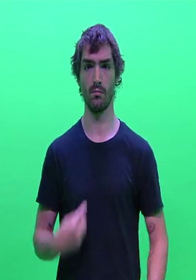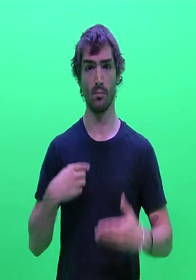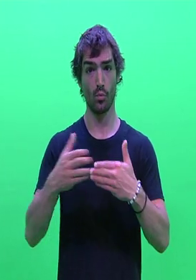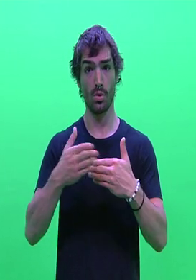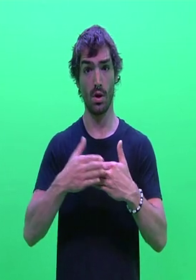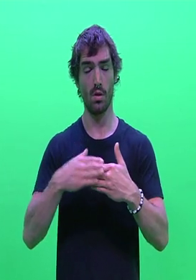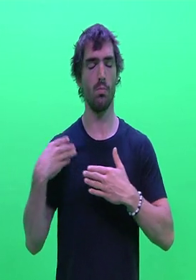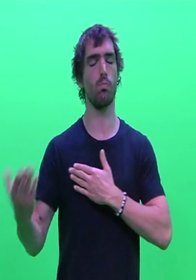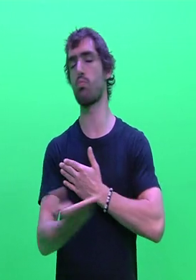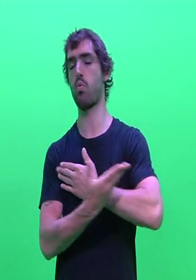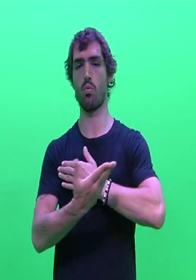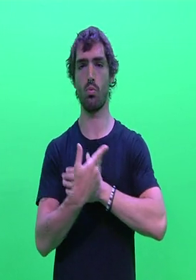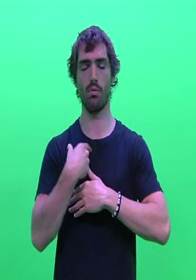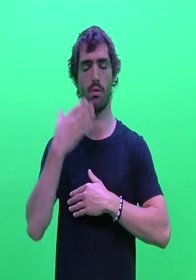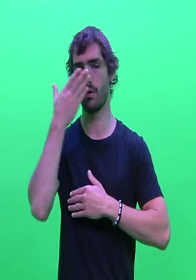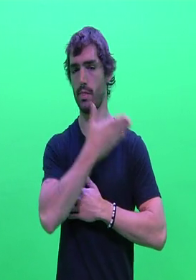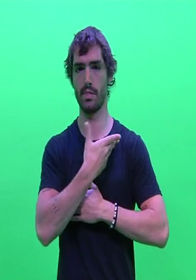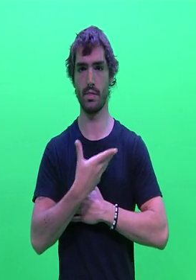Em vaig donar un cop al braç amb la porta, va ser sense voler.